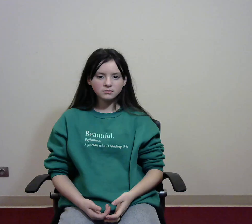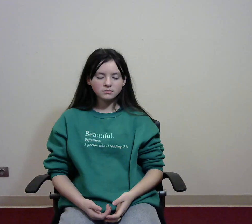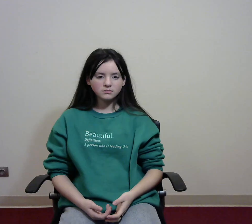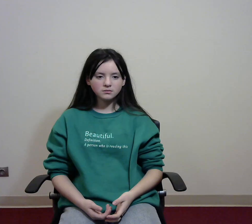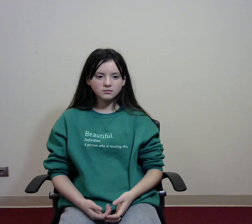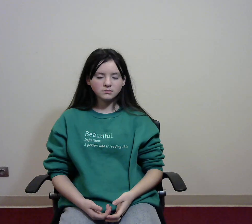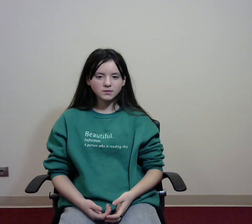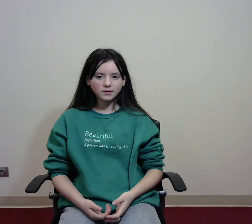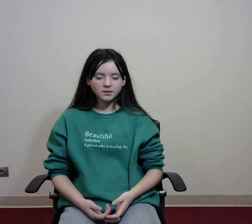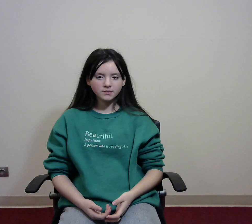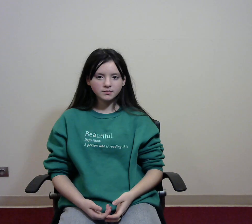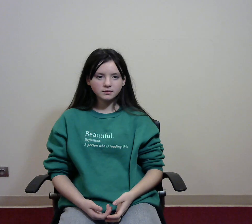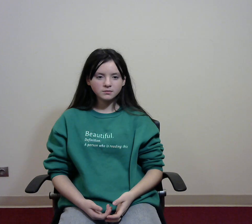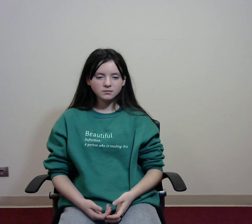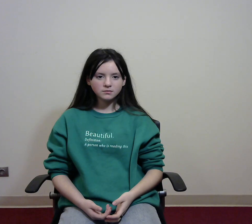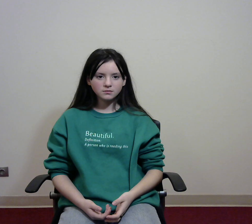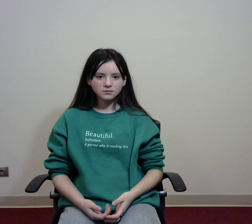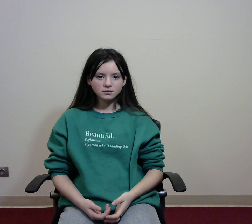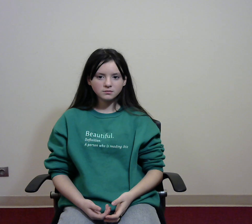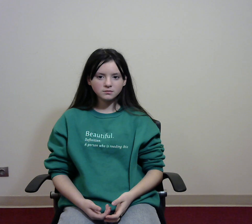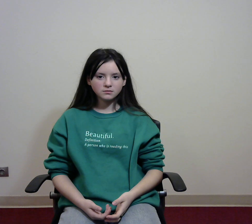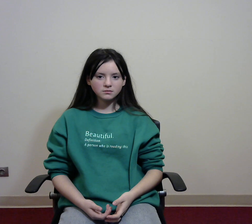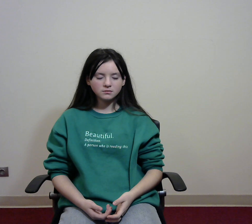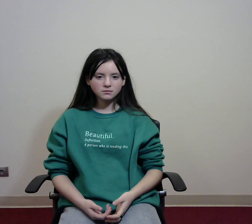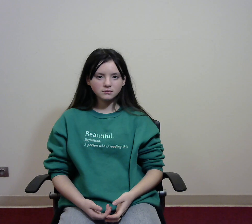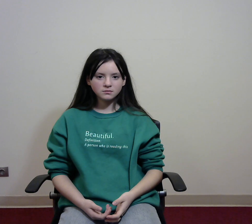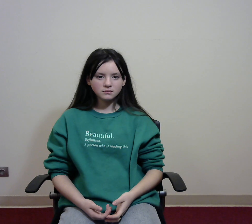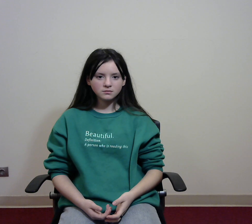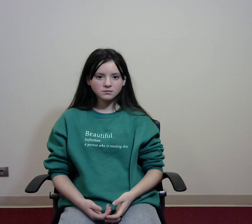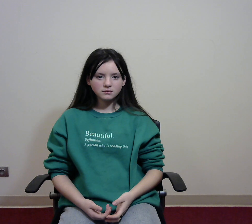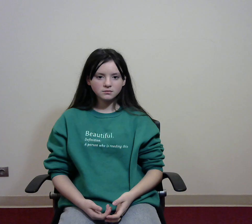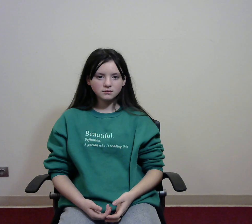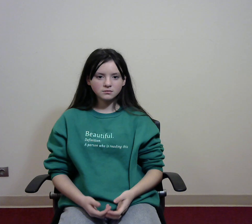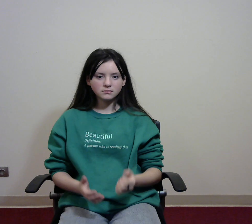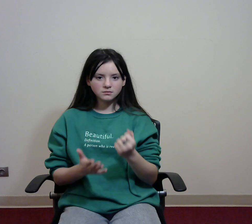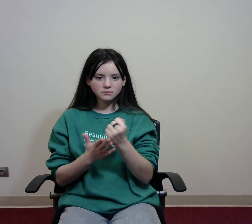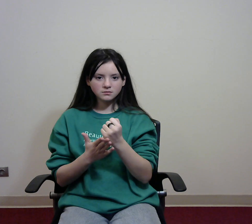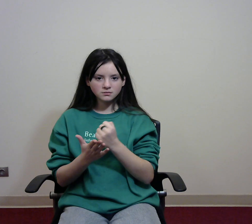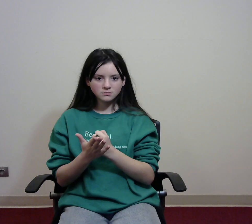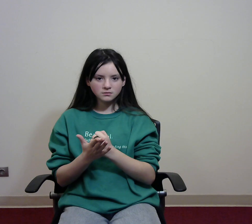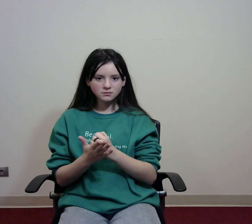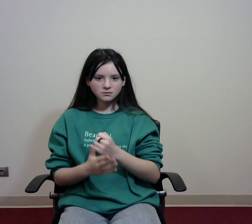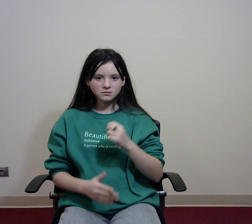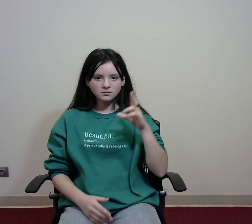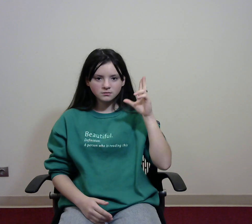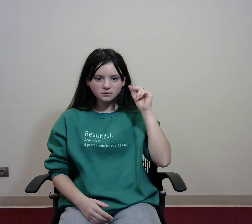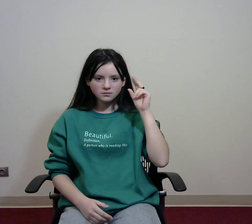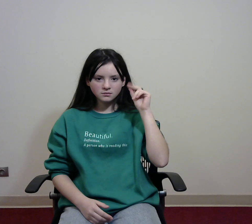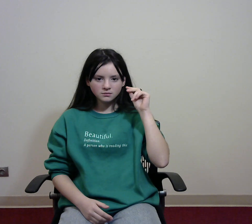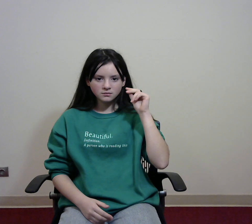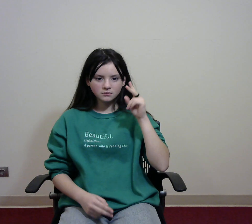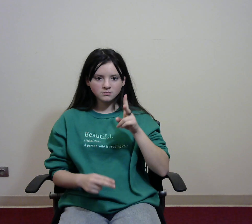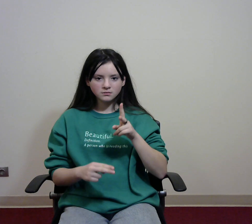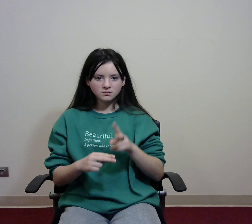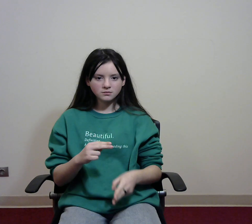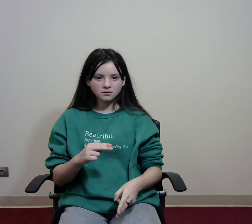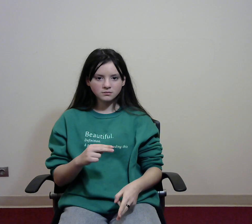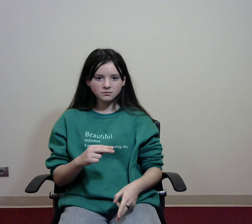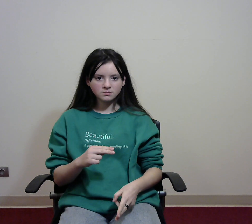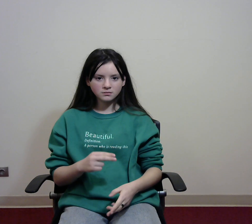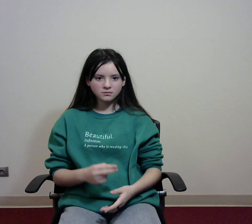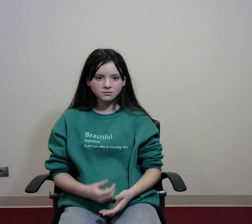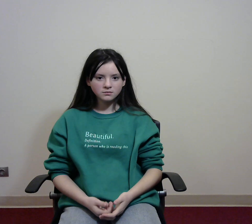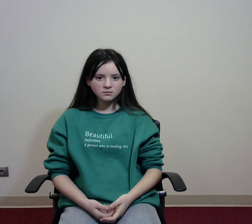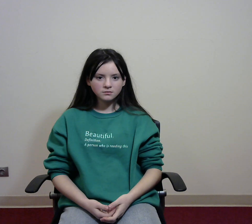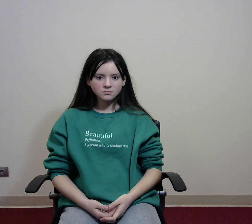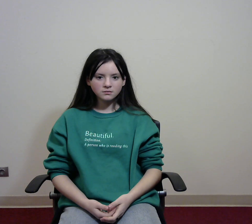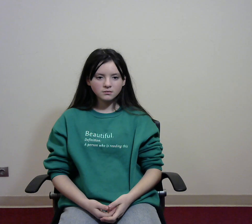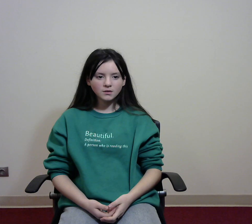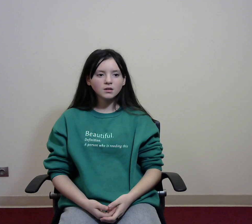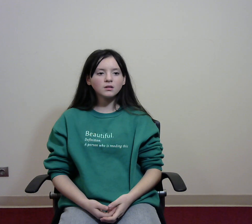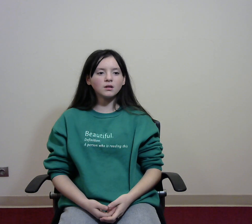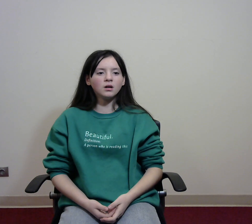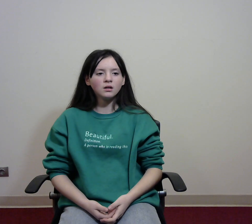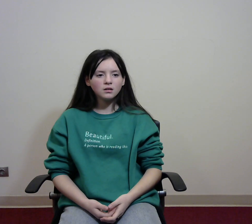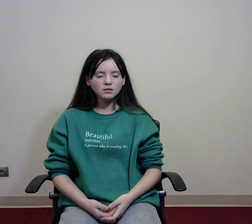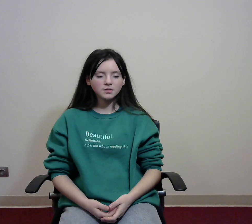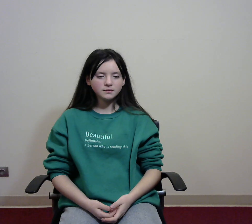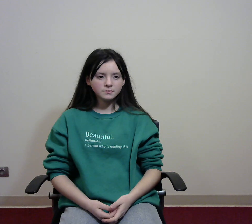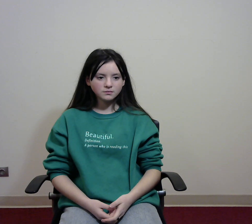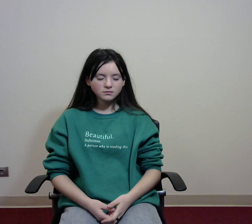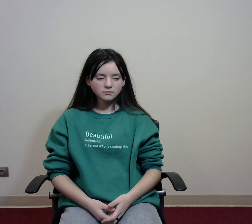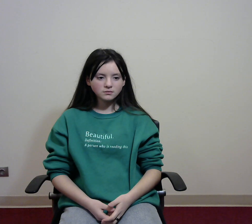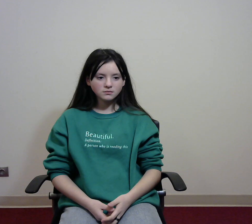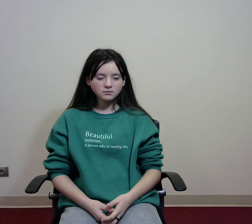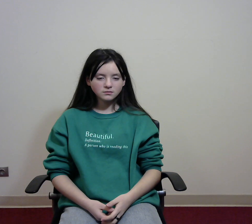Viza nə vaxt bitir?